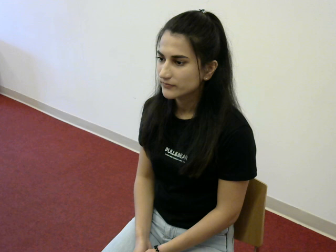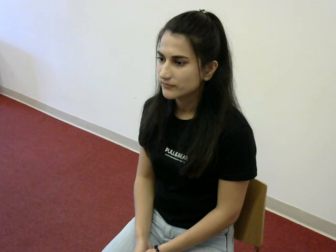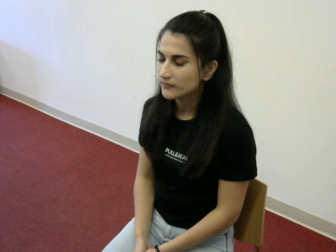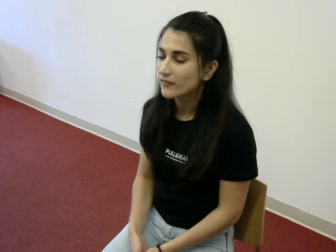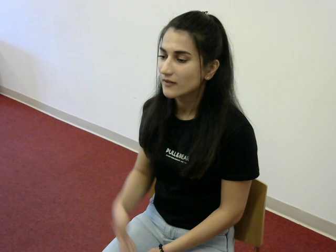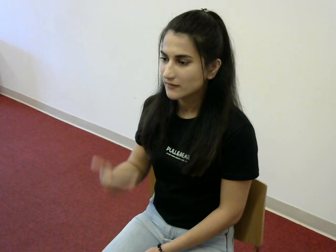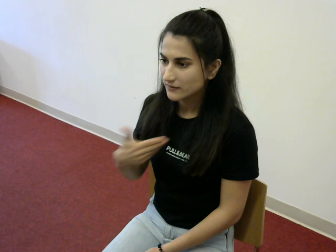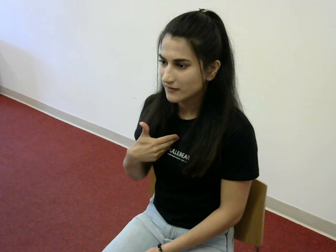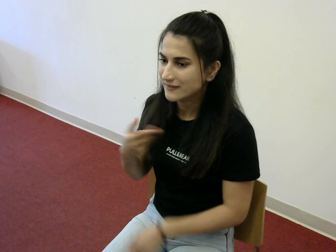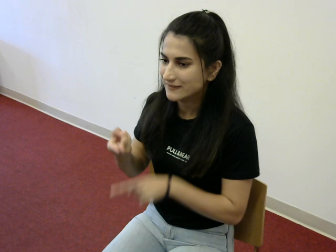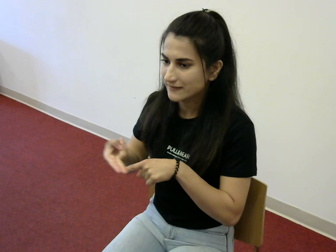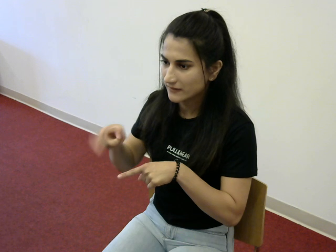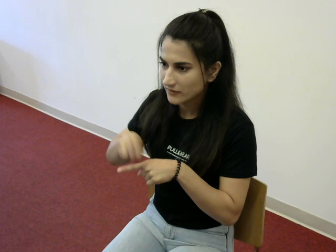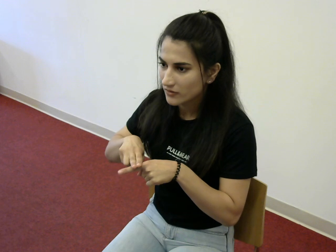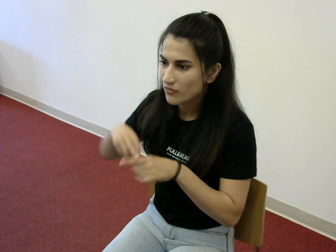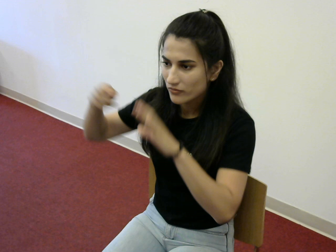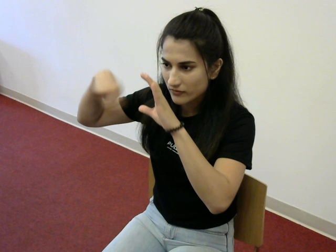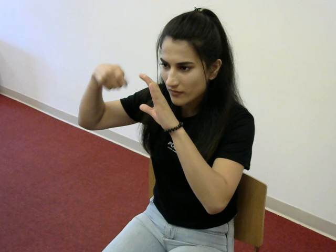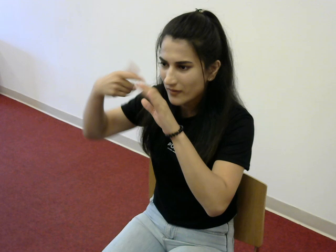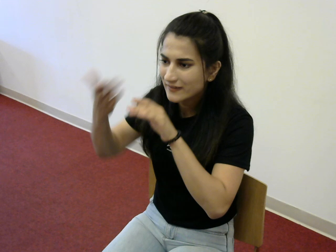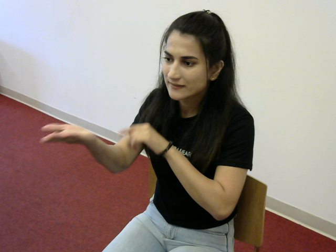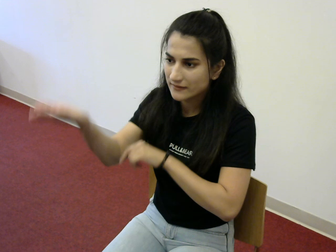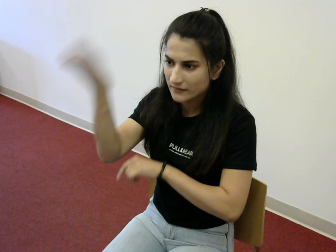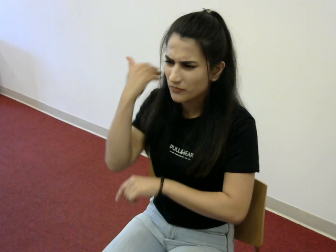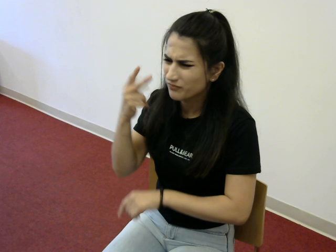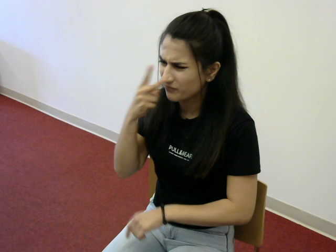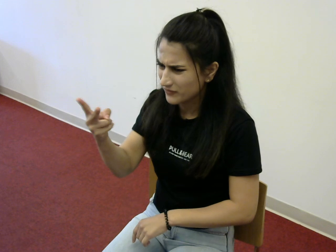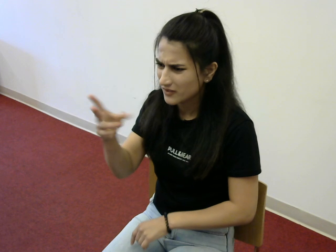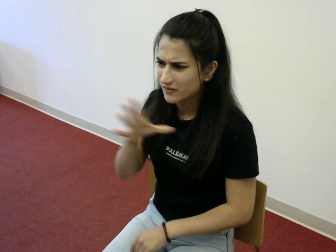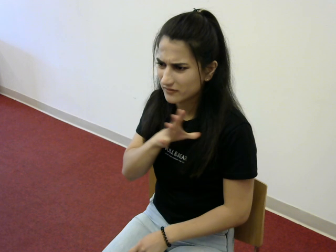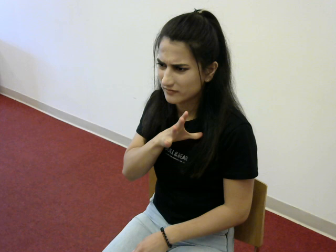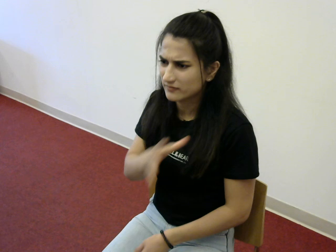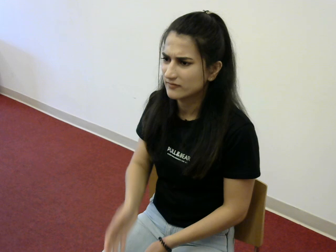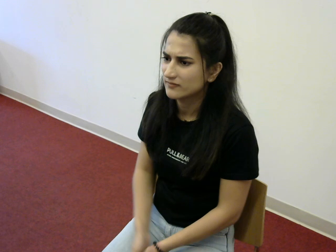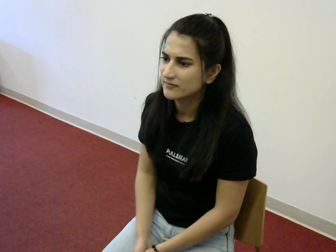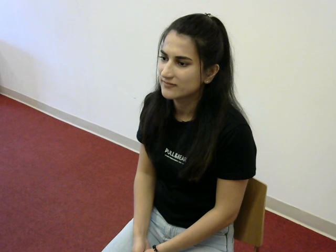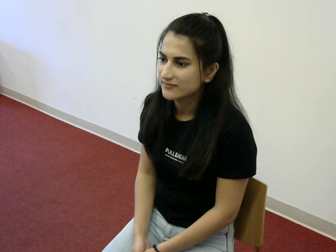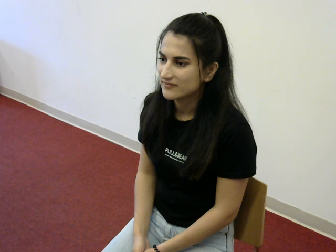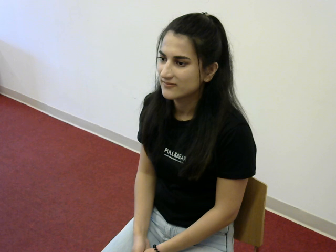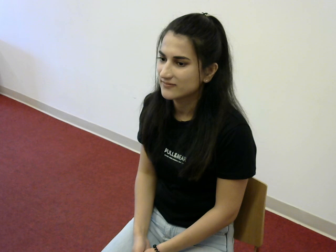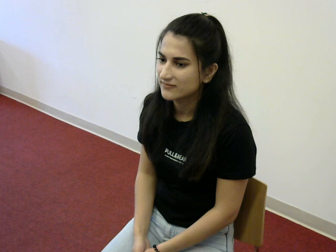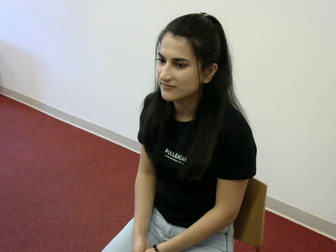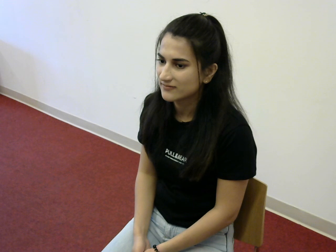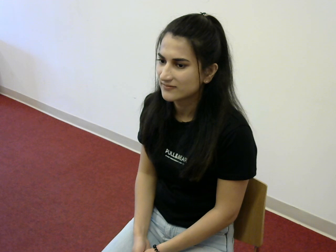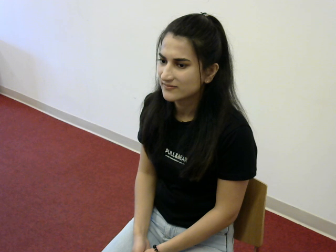Mən bu videonu daha əvvəl görmüşəm